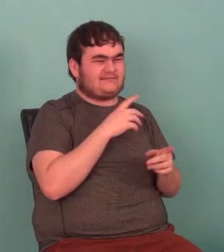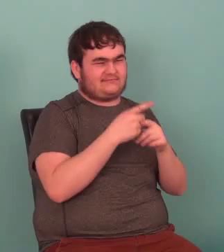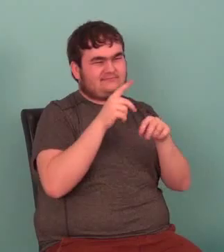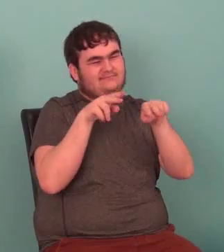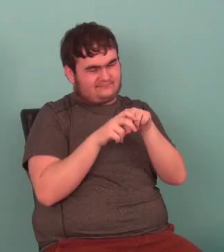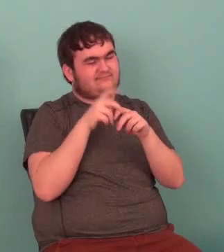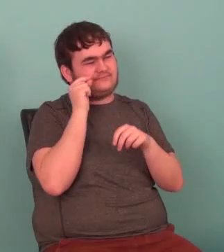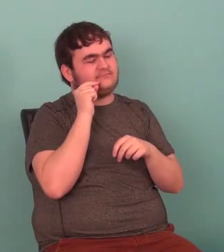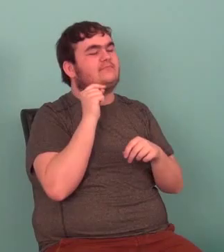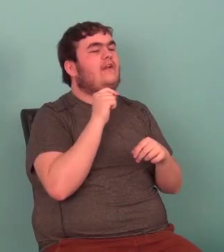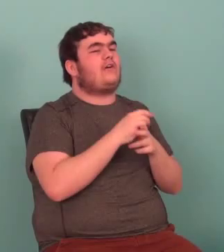Pies też się położył do snu.